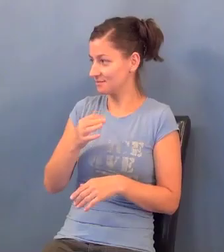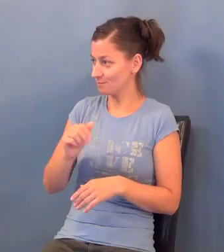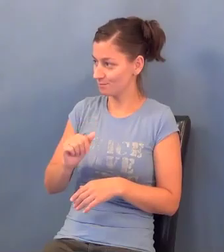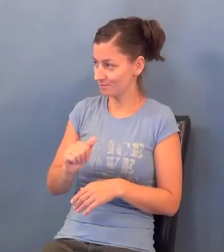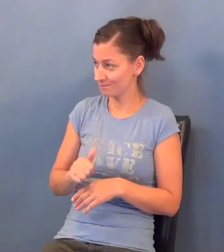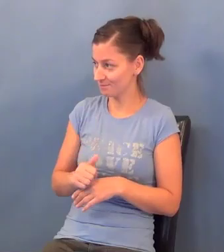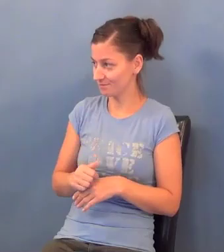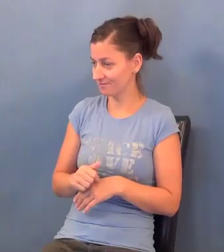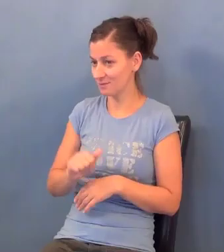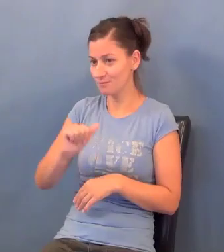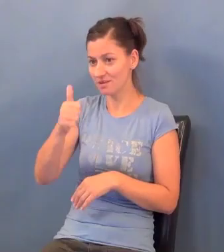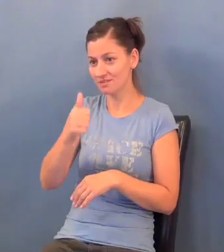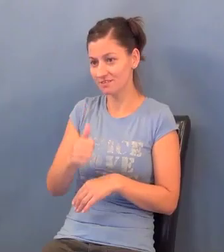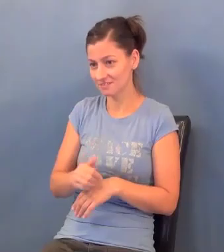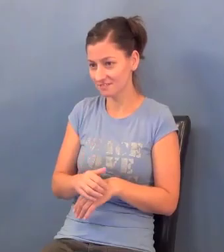Pierwsze...